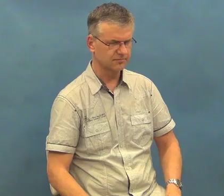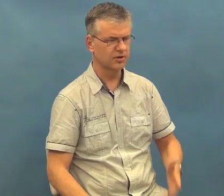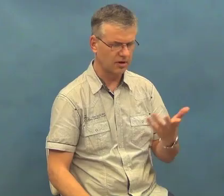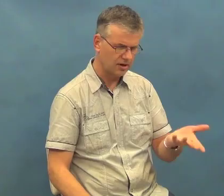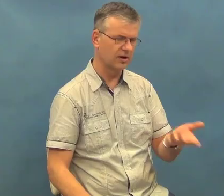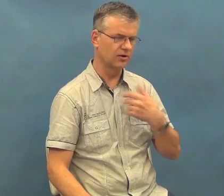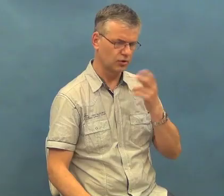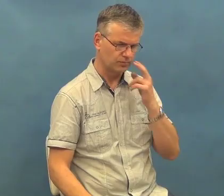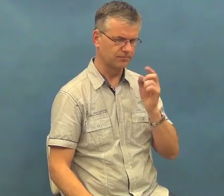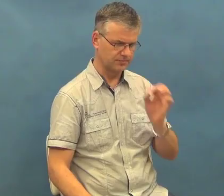Ja rozumiem, dobrze.